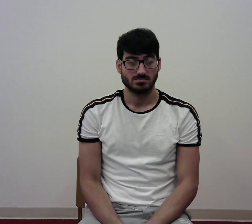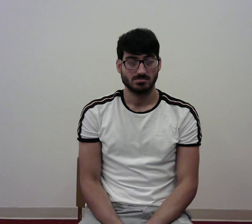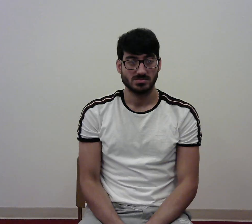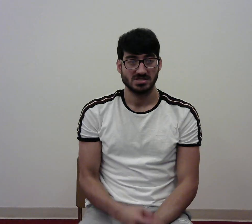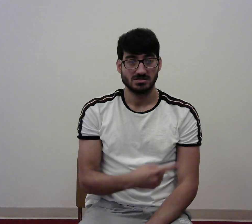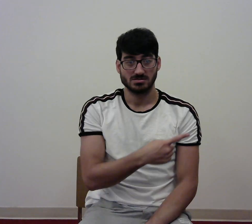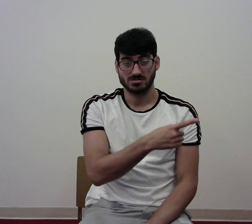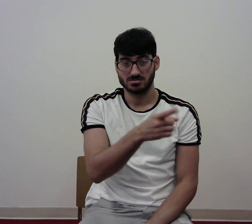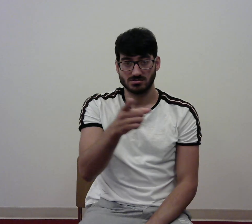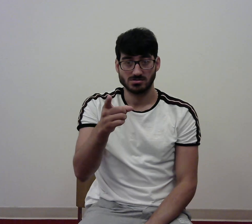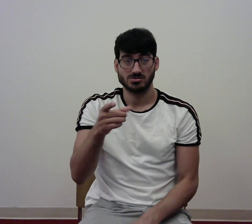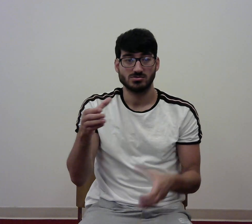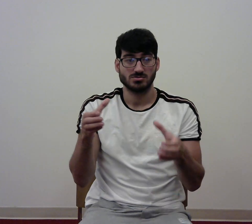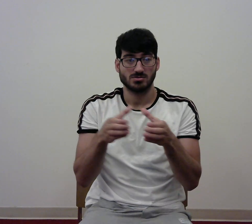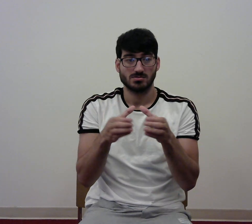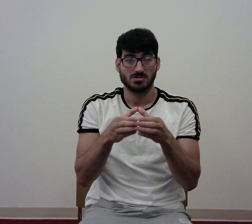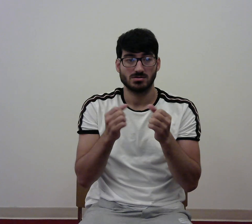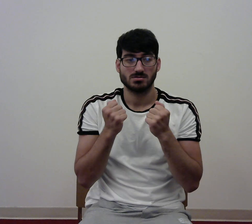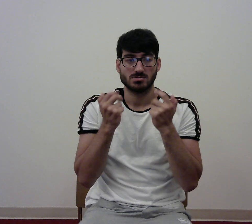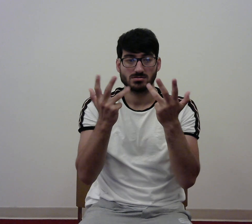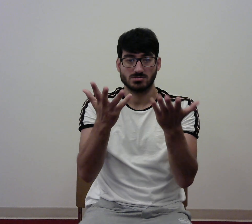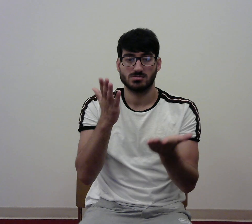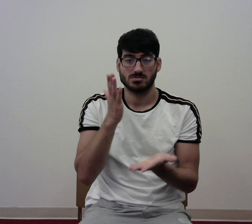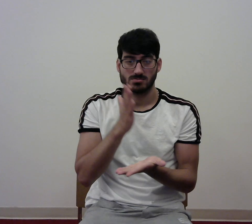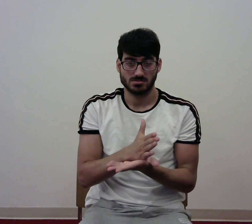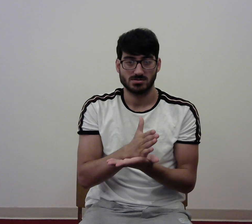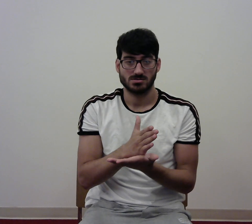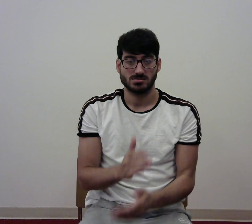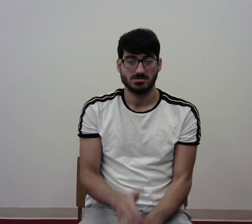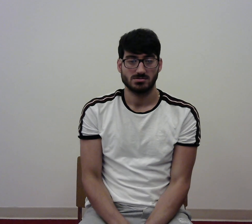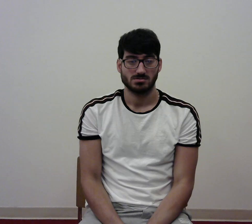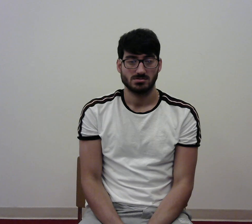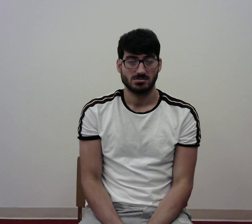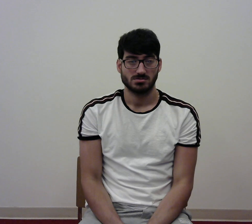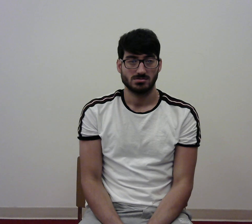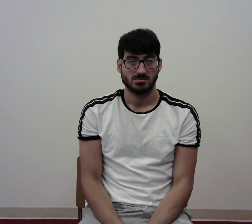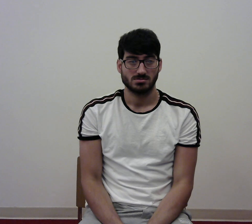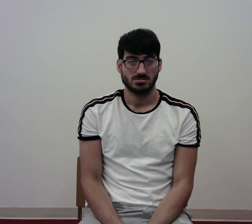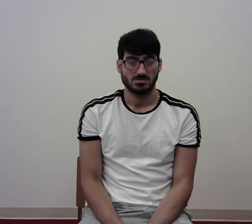Sizin komandada neçə nəfər var?